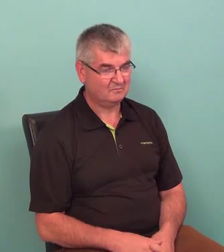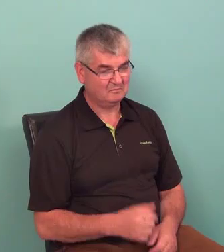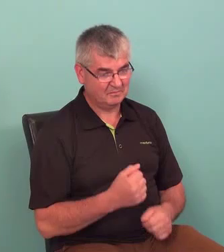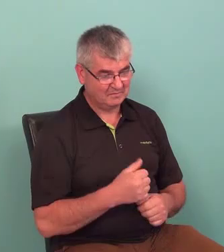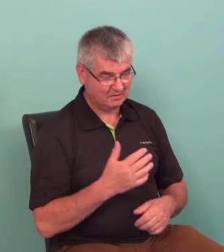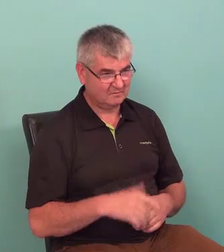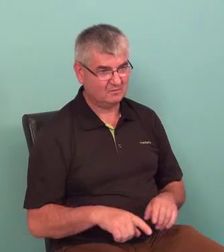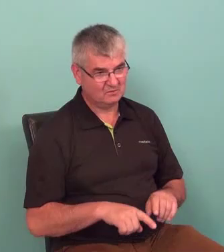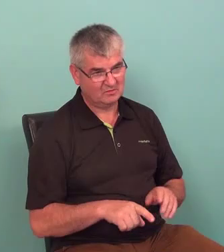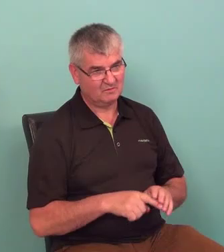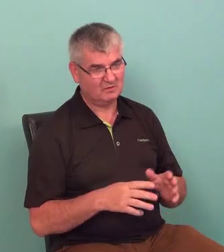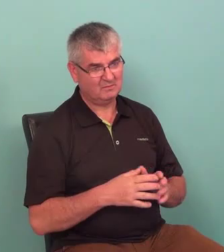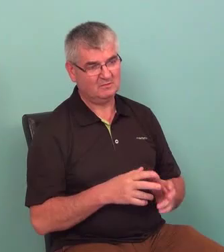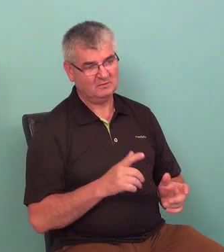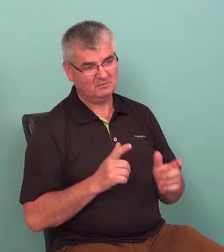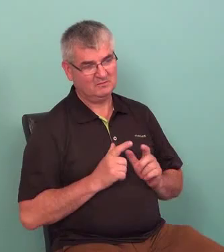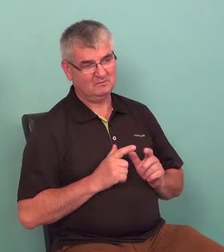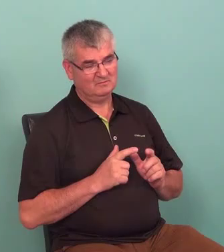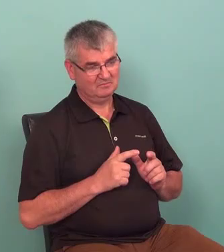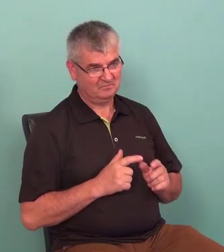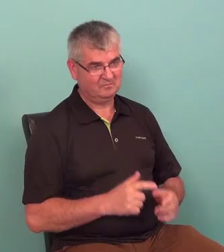Po skończonej pracy odpoczywam w domu.